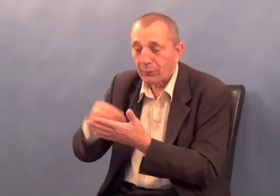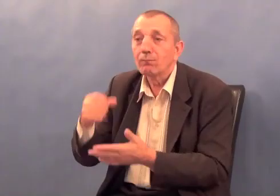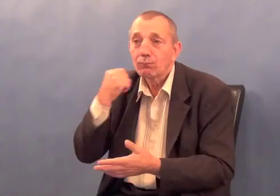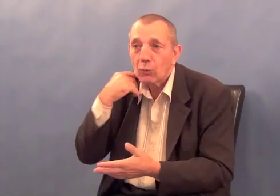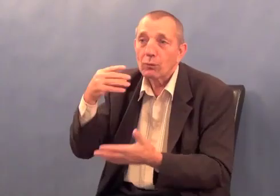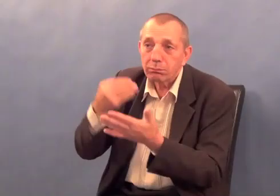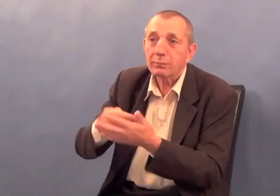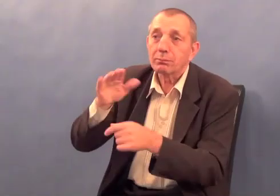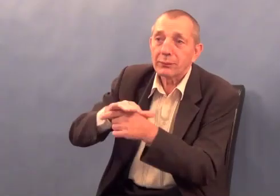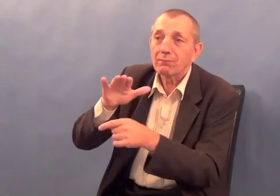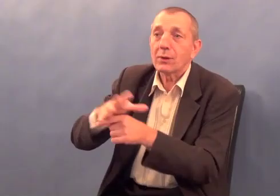Wódkę kupić, piwo.